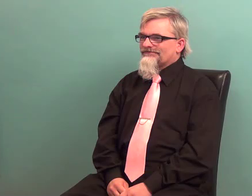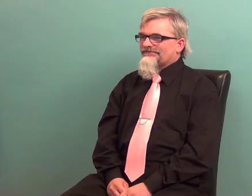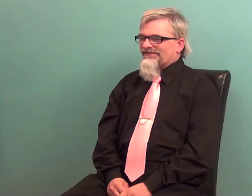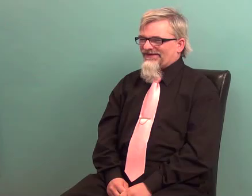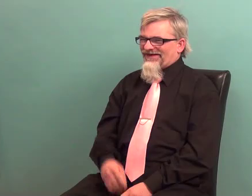Wiem.